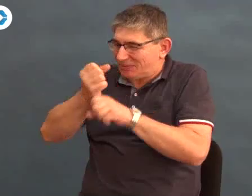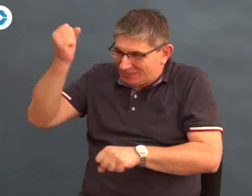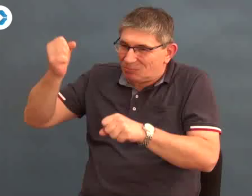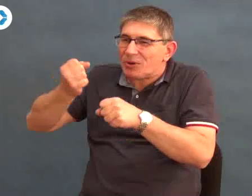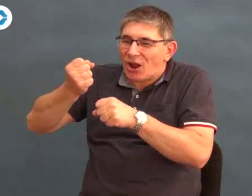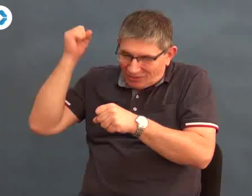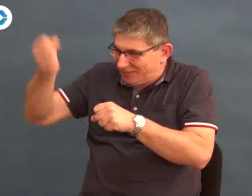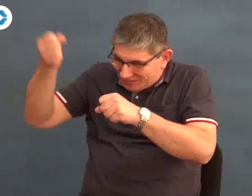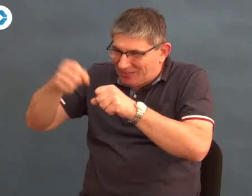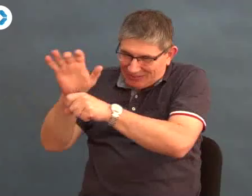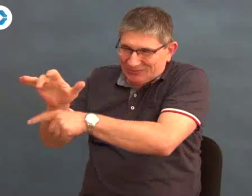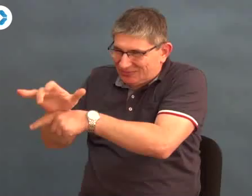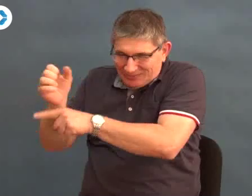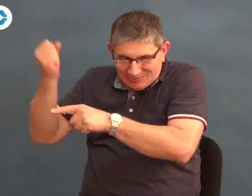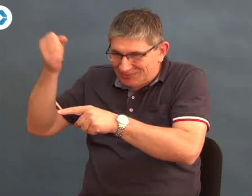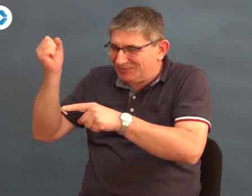Bije go miotłą, krzyczy na niego i wygraża mu.